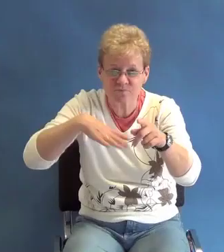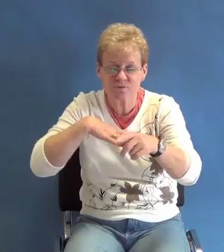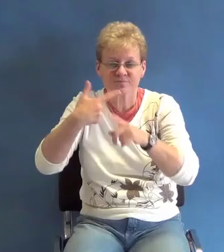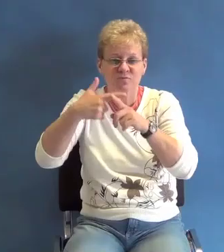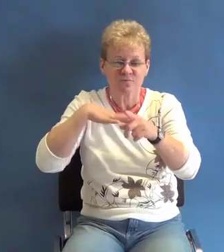Dwudziestego masz wolne?